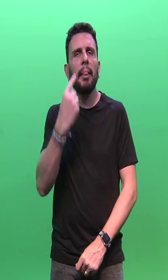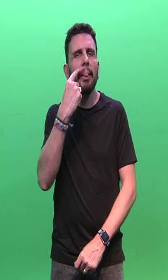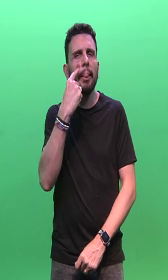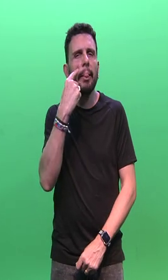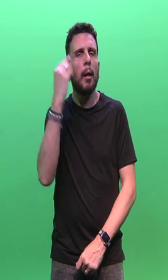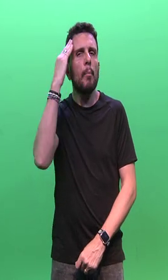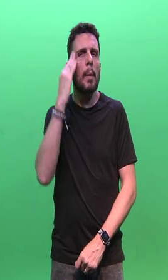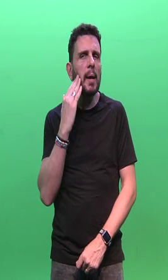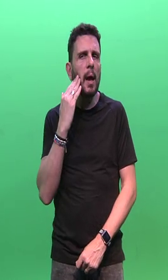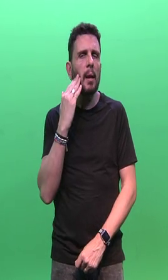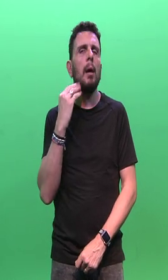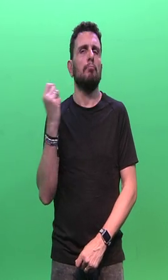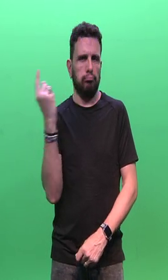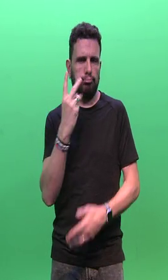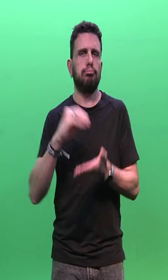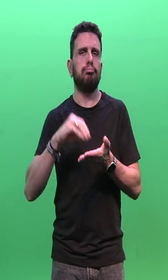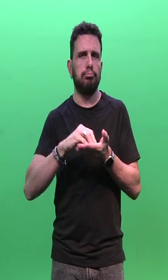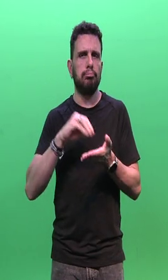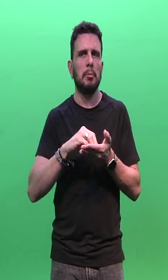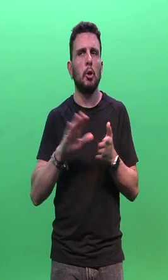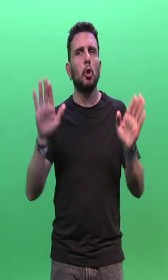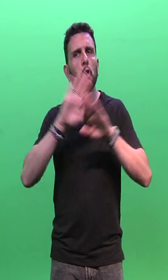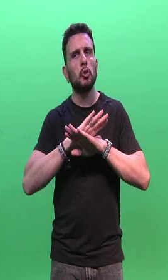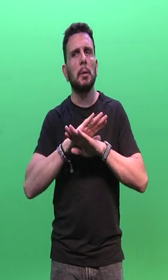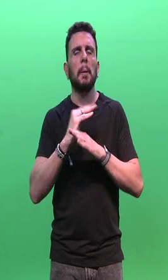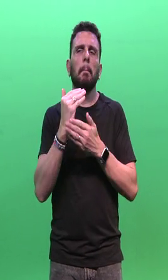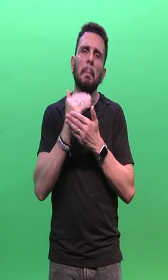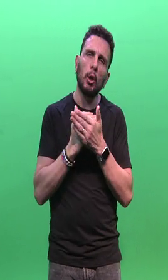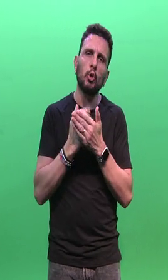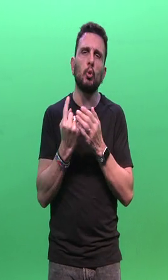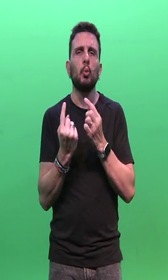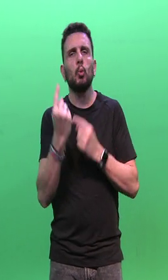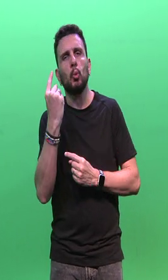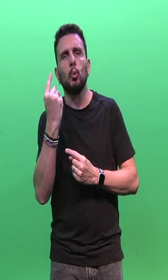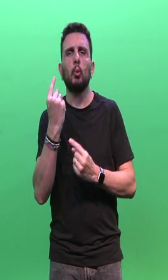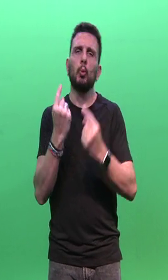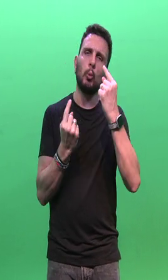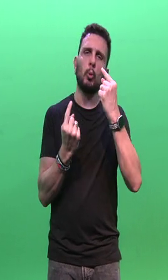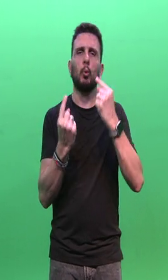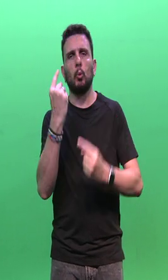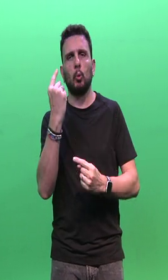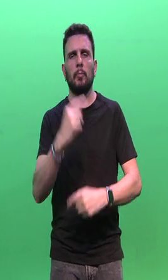Al matí moltes vegades, a la nit menys, només algunes vegades.